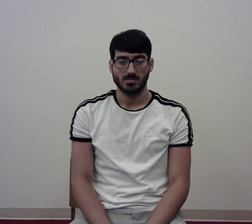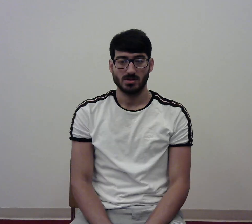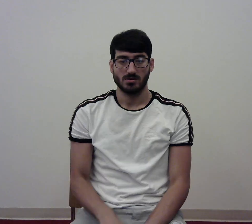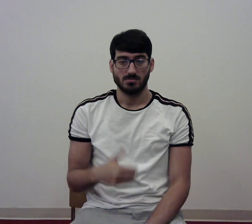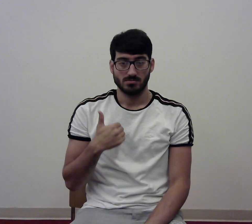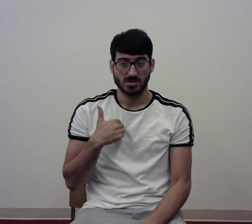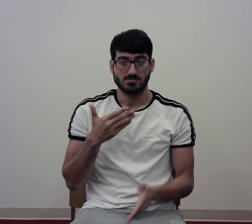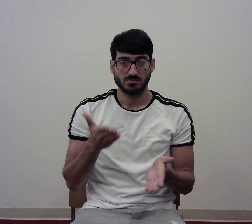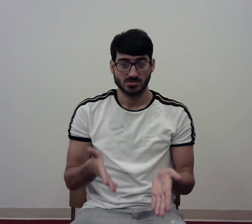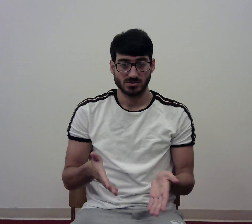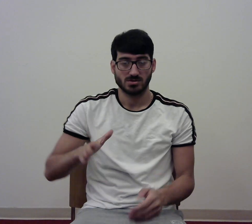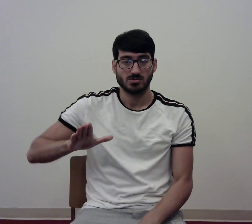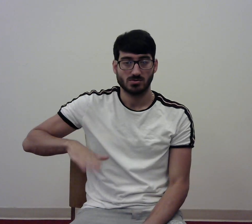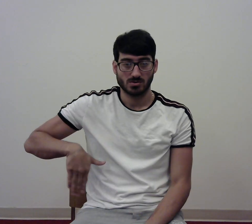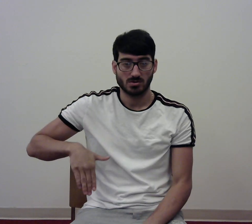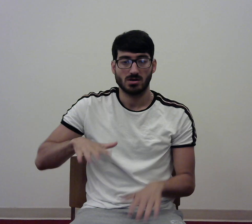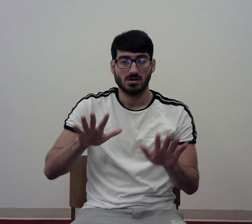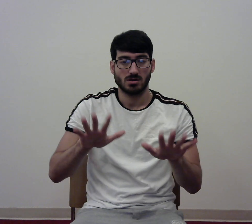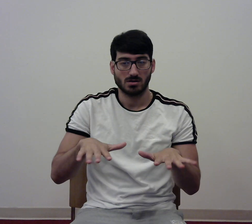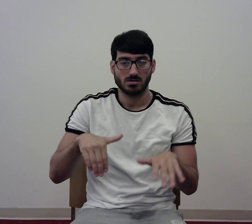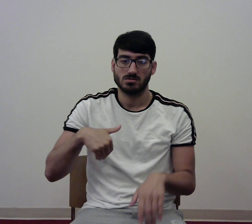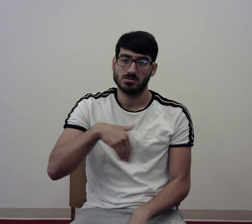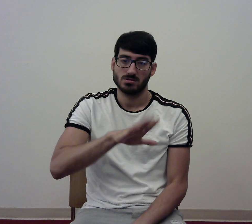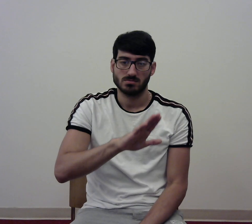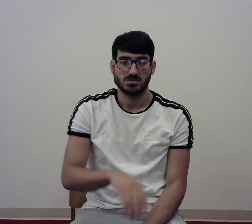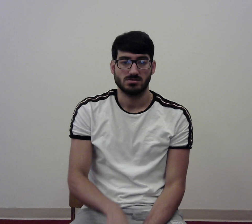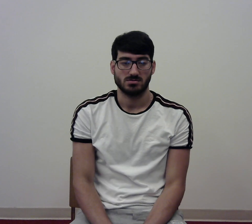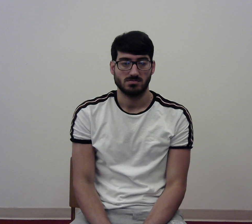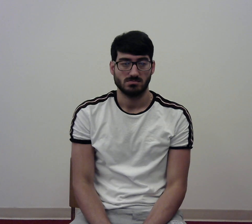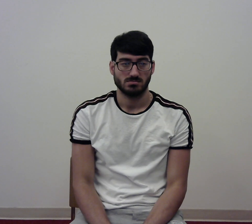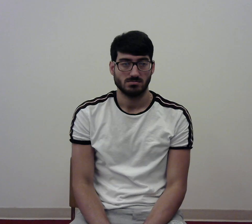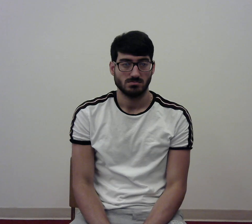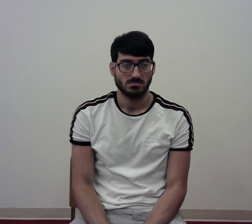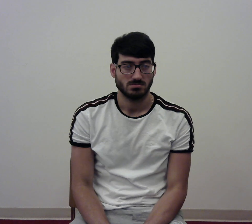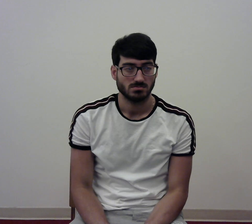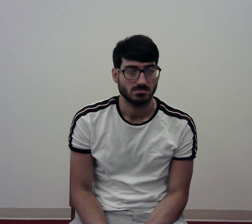Burdan sonra hara getməliyəm?